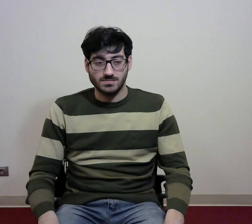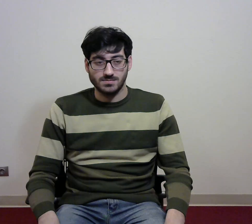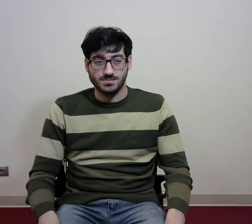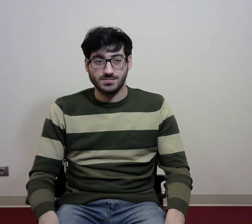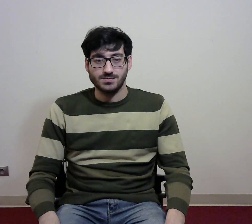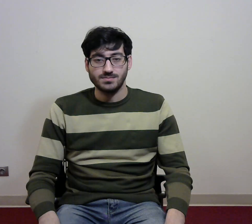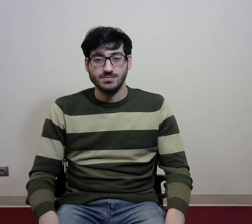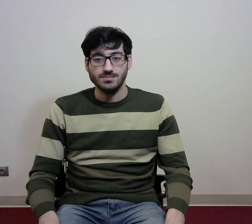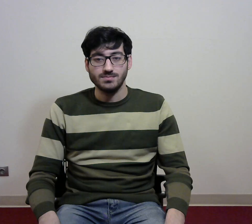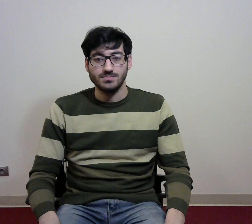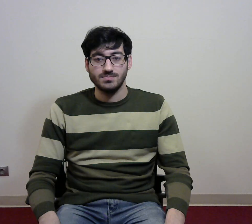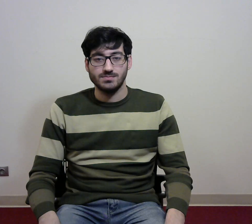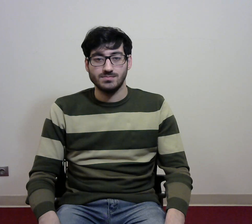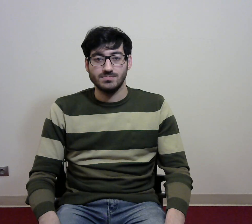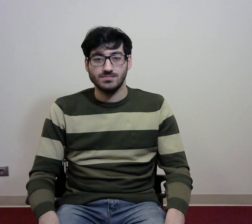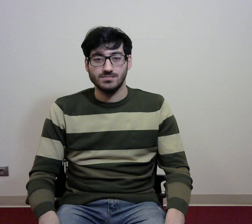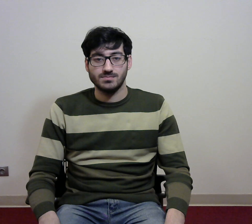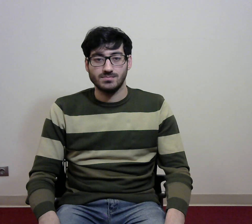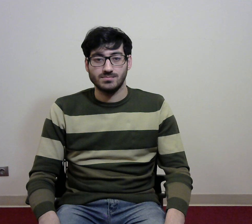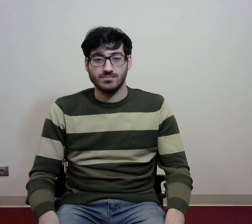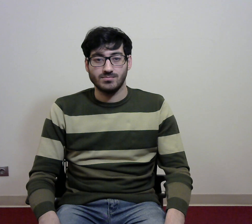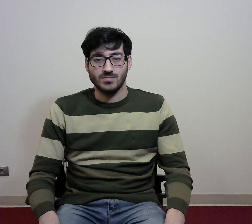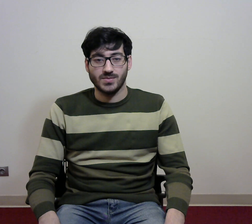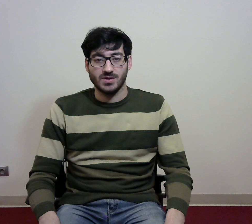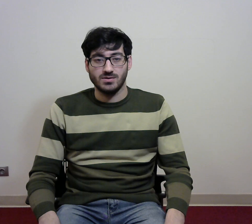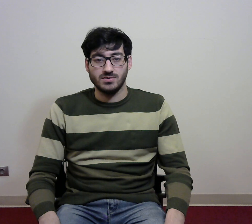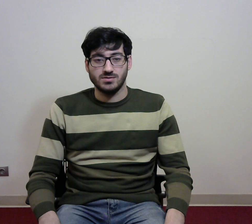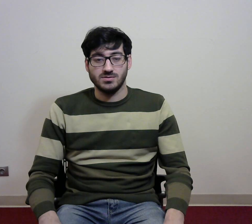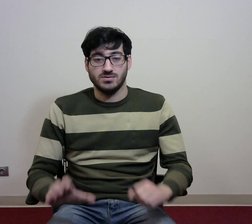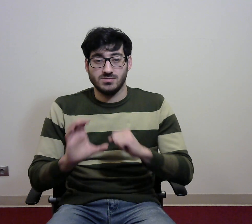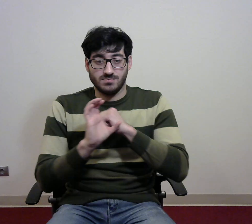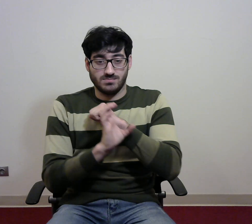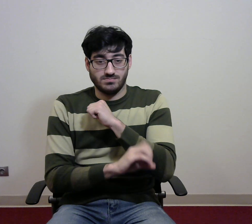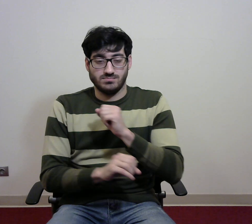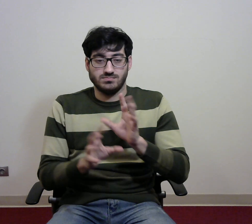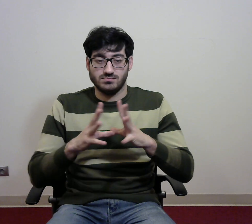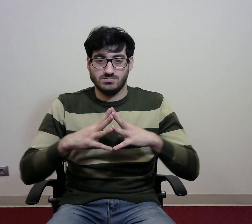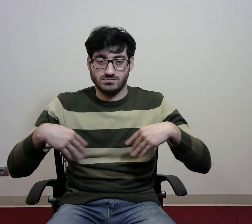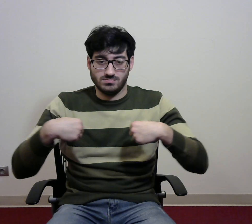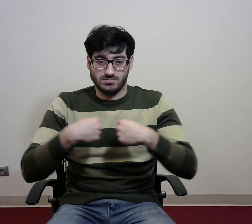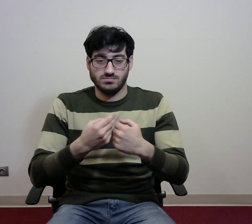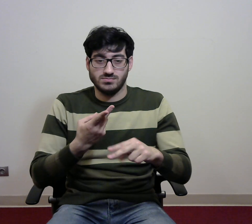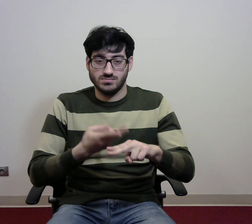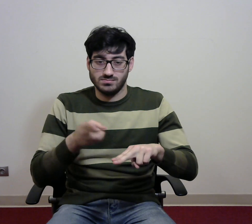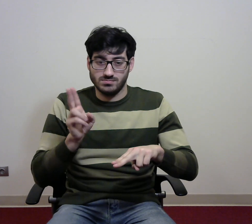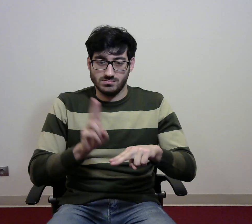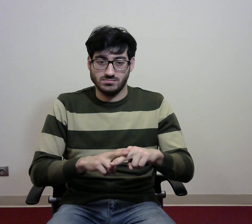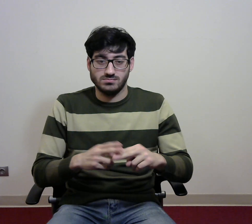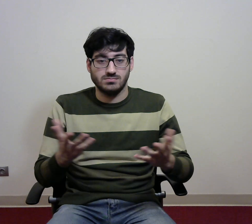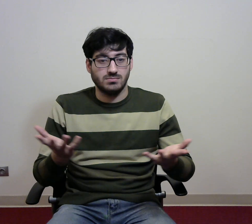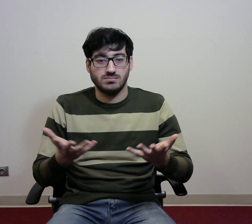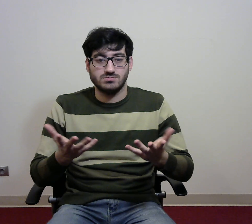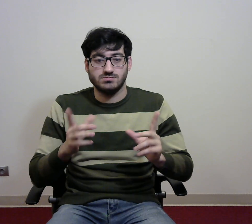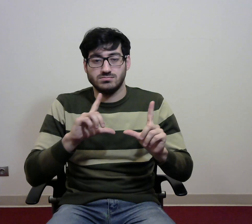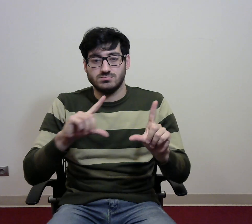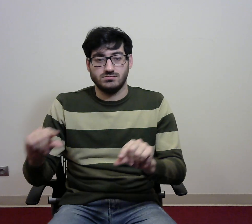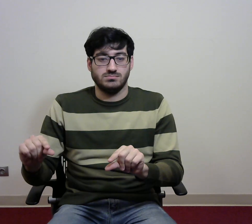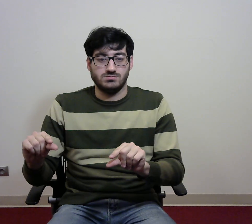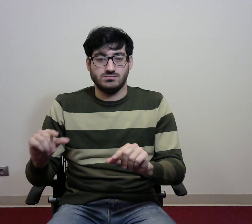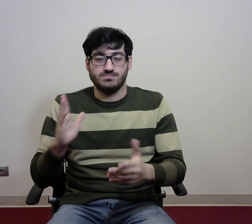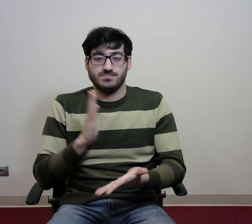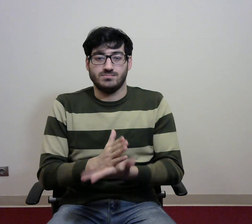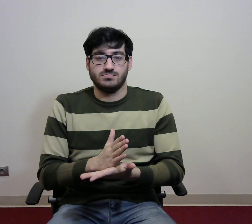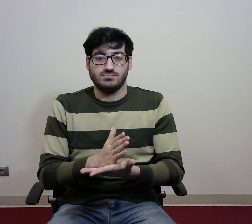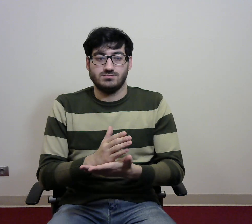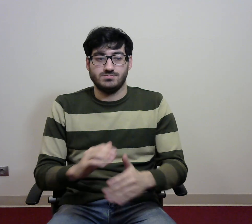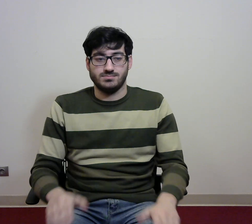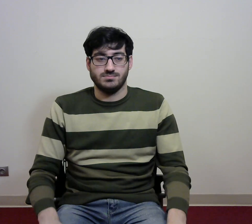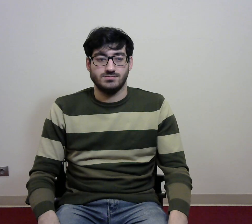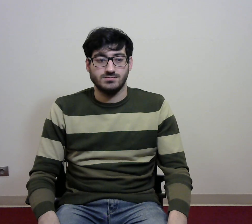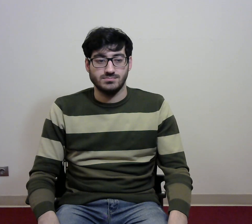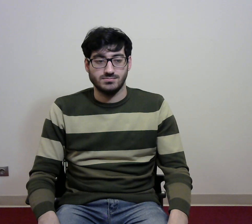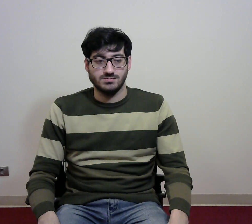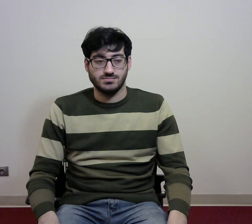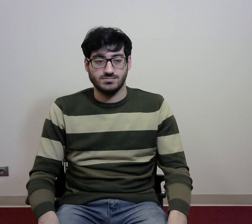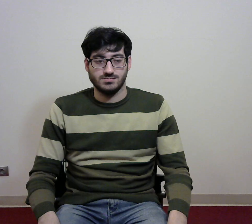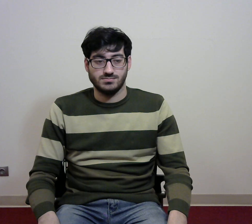Kasıb ailələr üçün hansı endirimlər var?